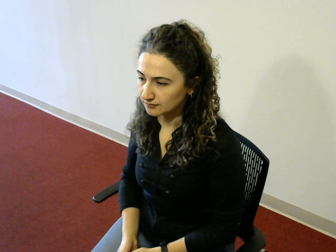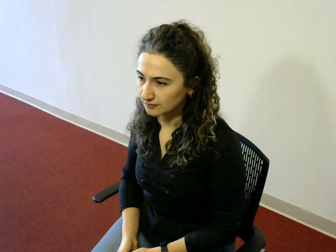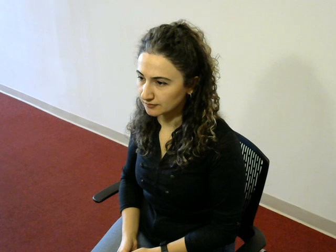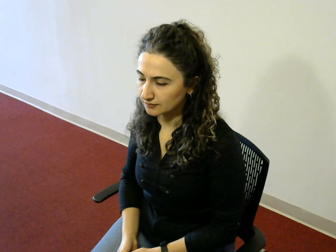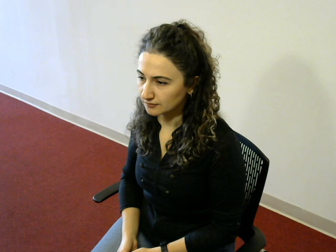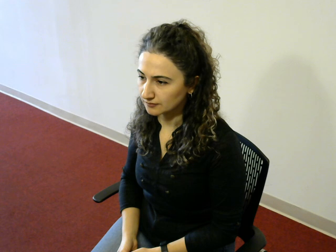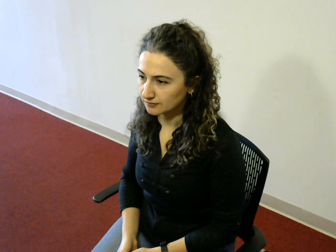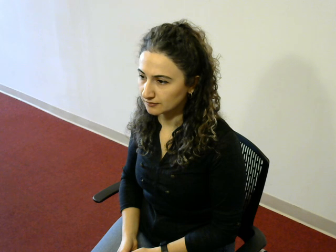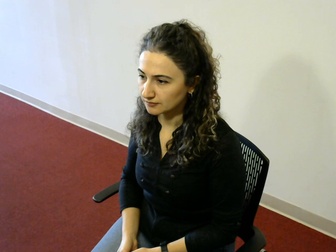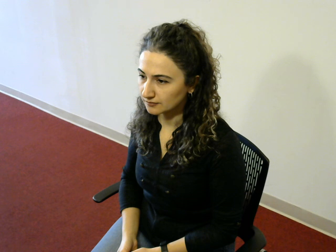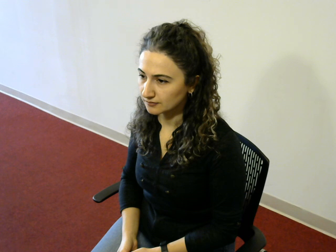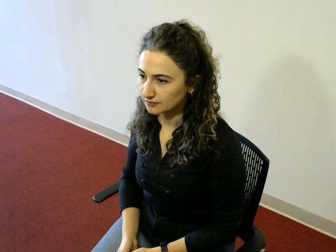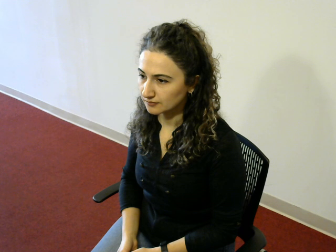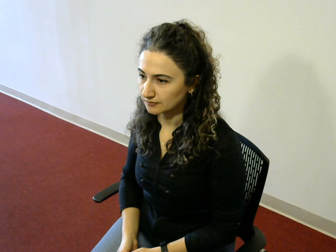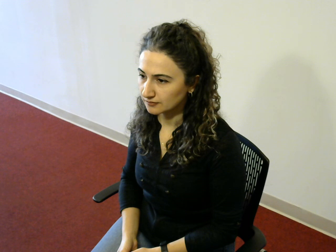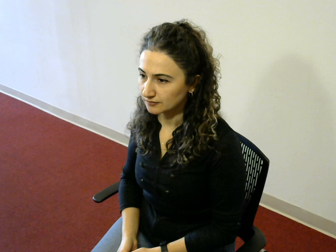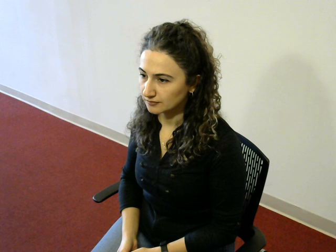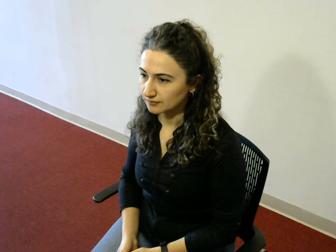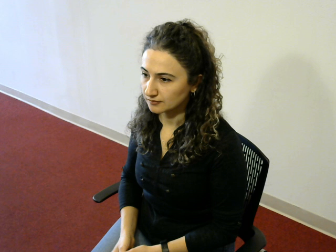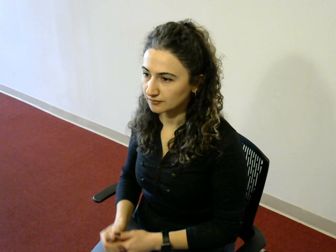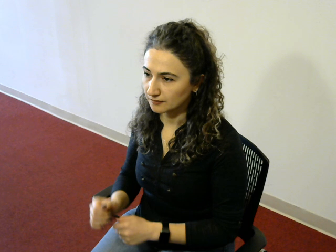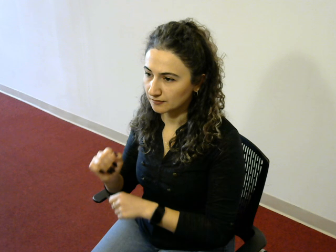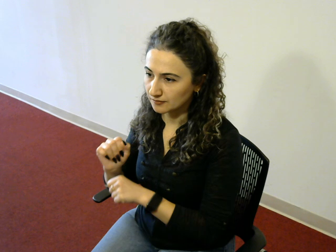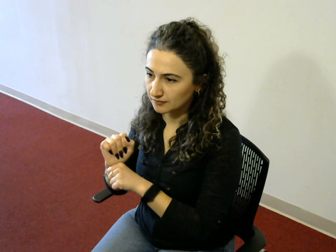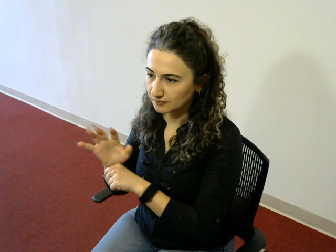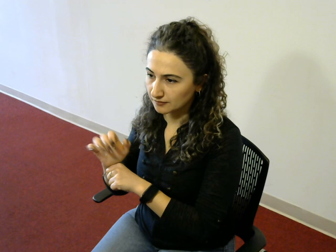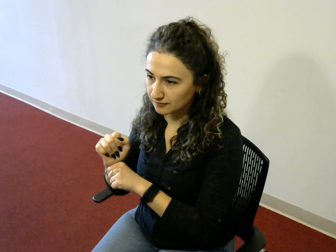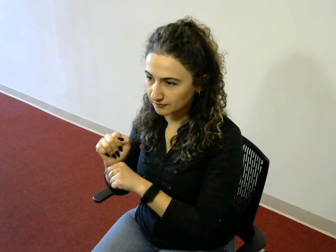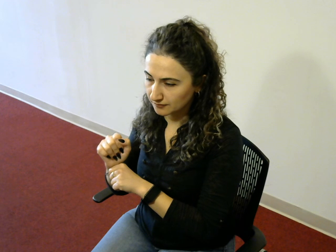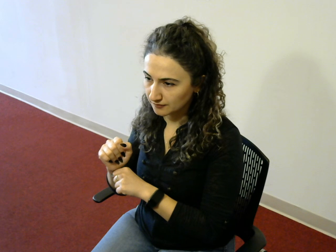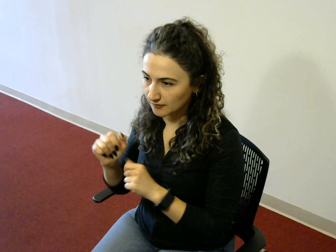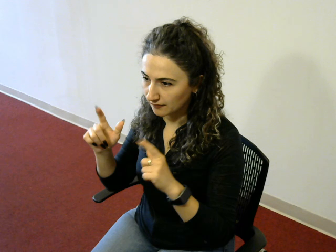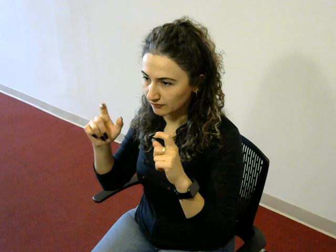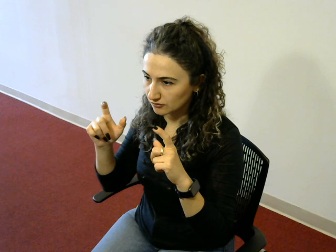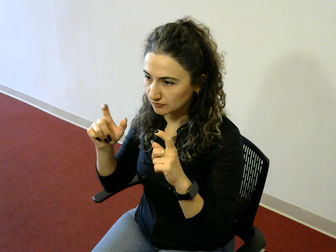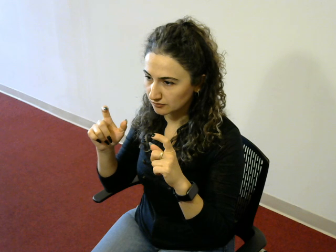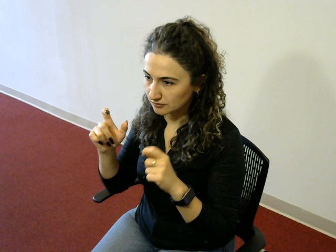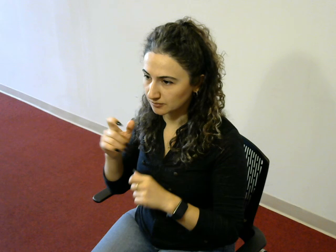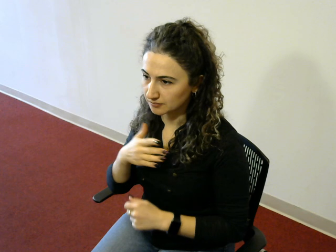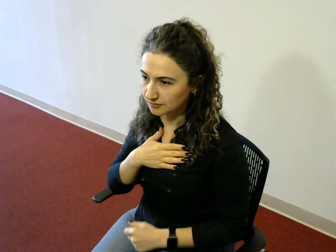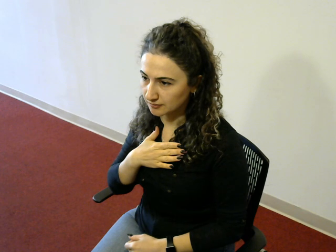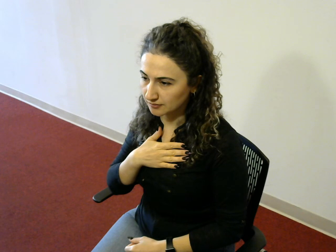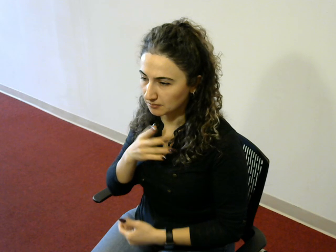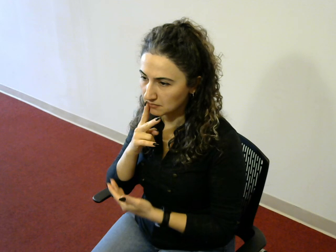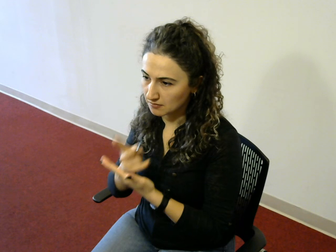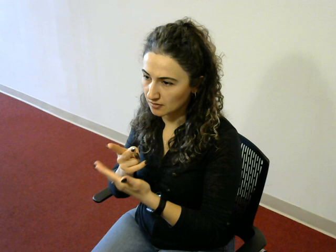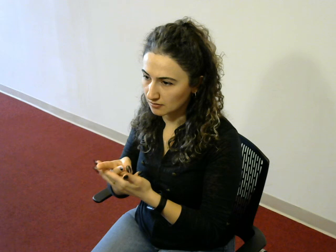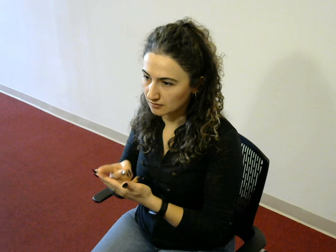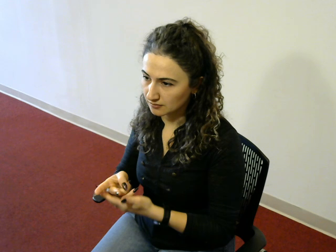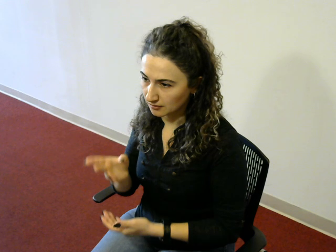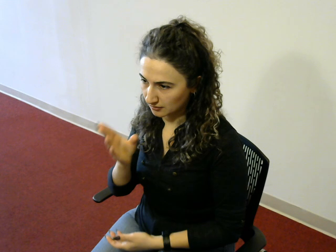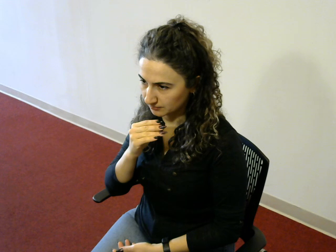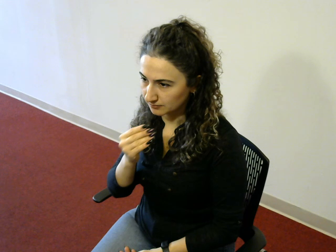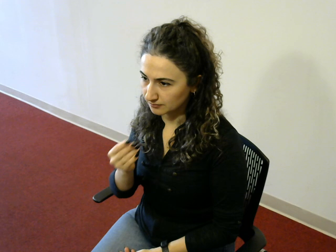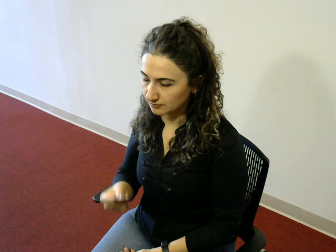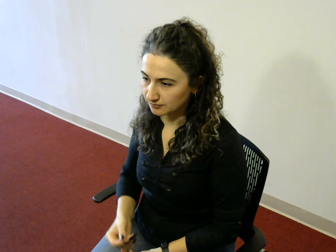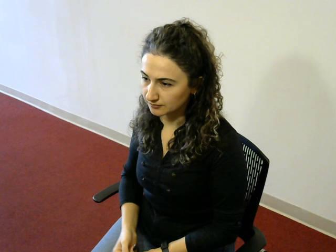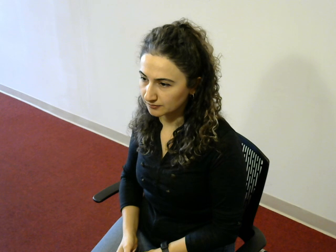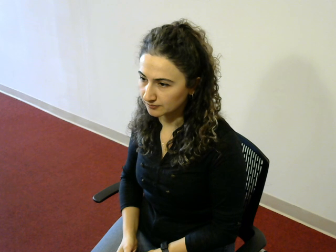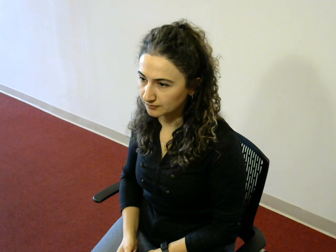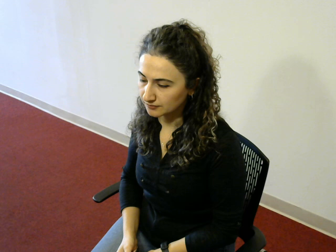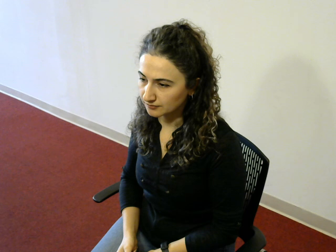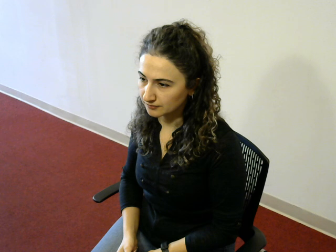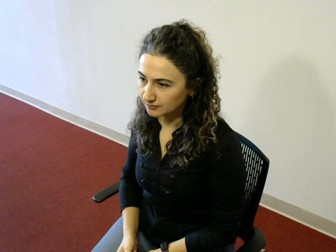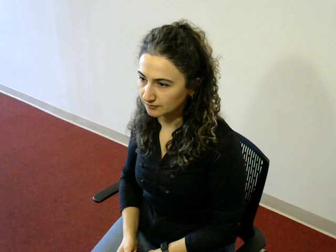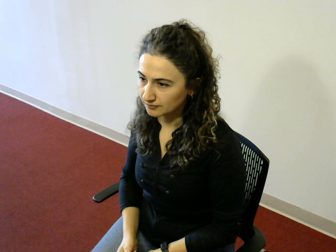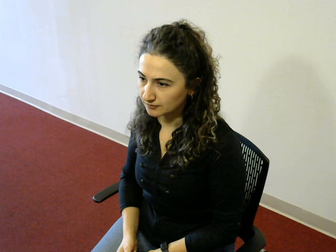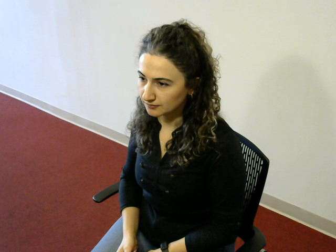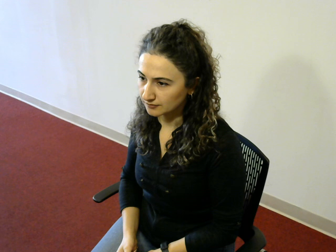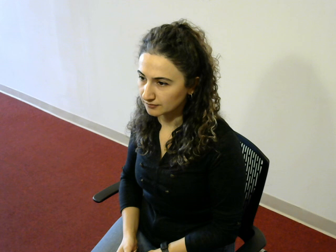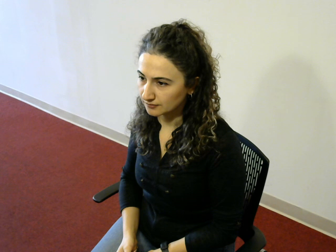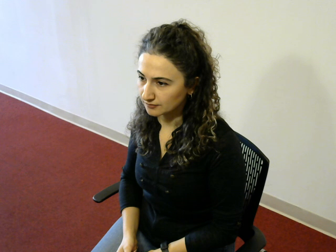Çəkdiyin şəkilləri mənə göstərə bilərsənmi?